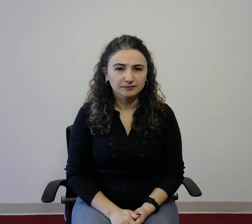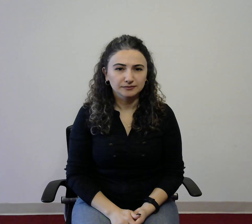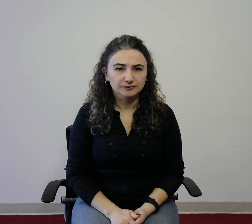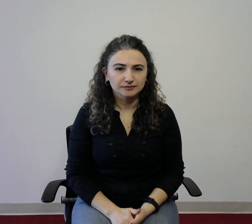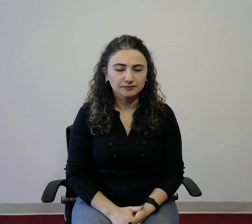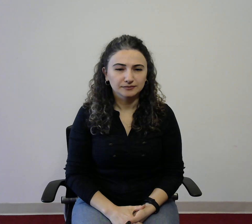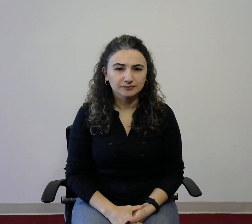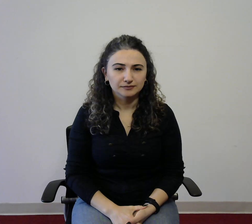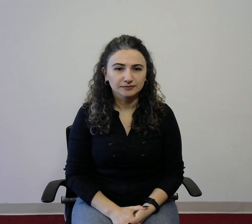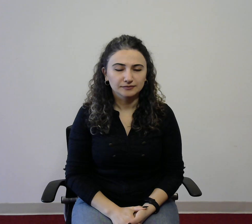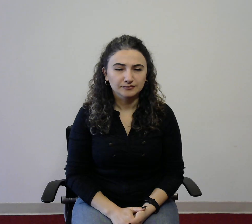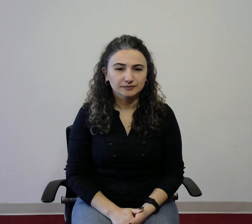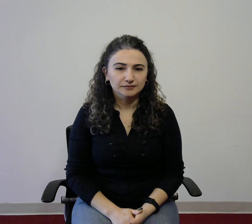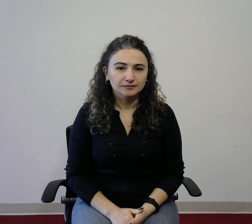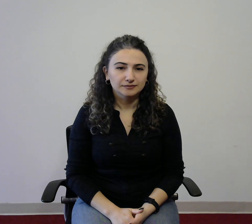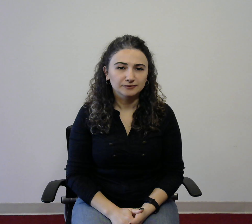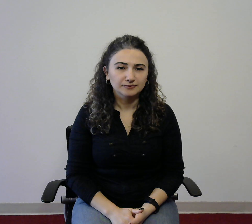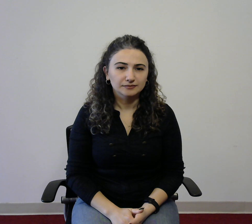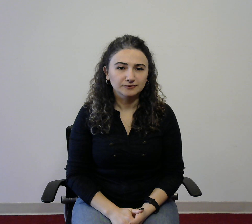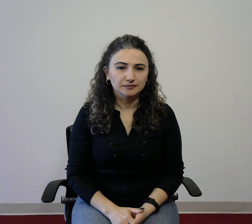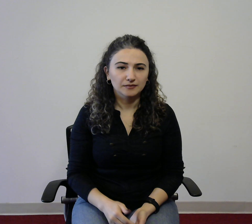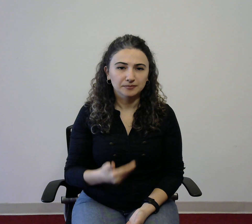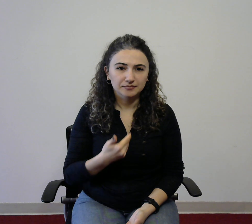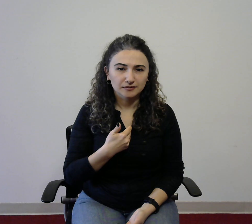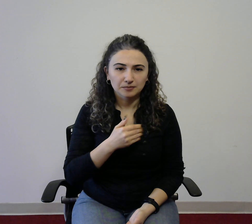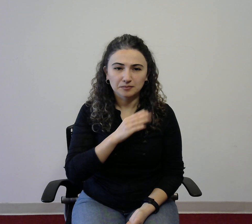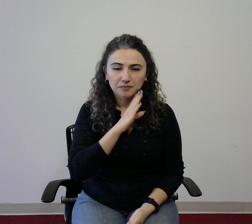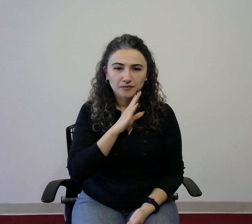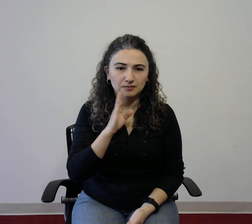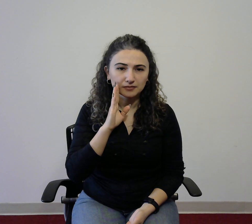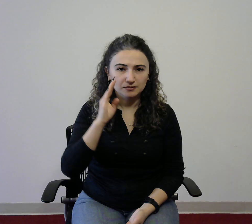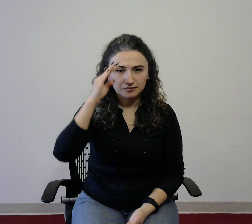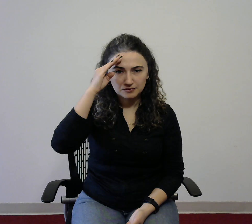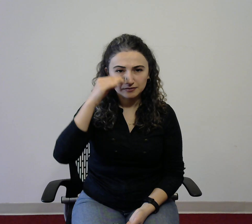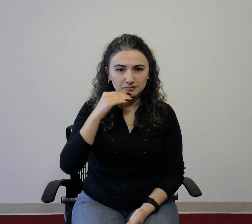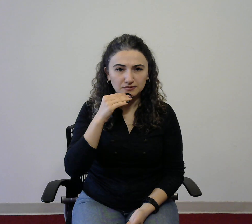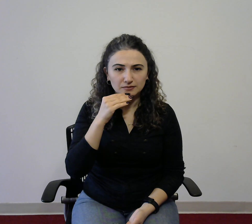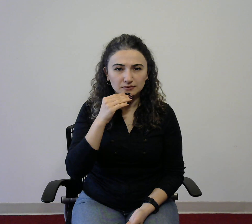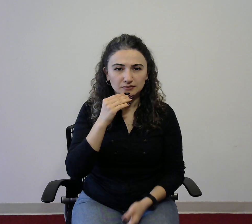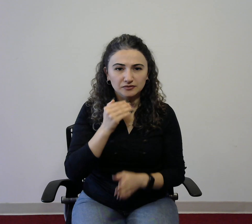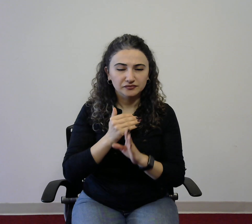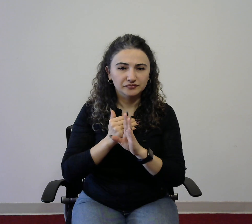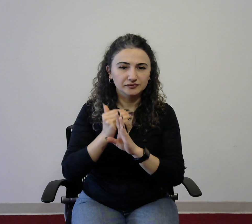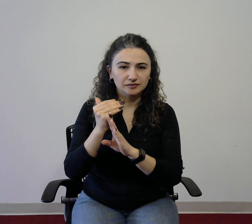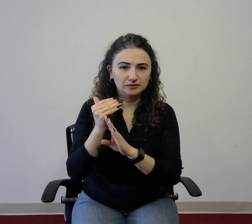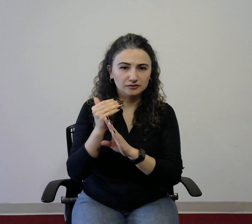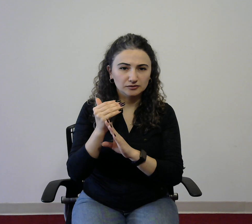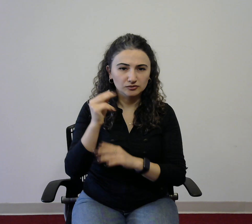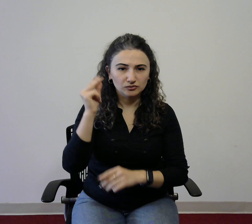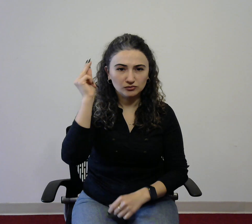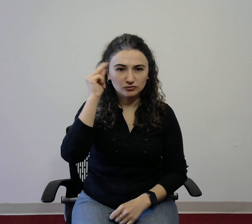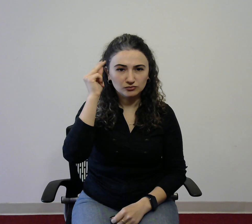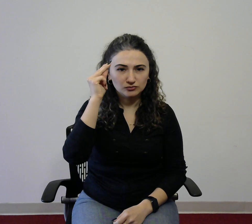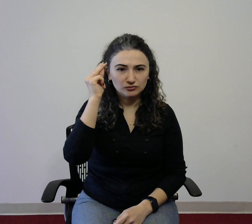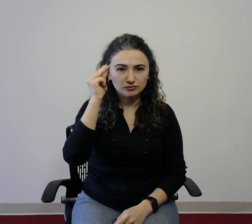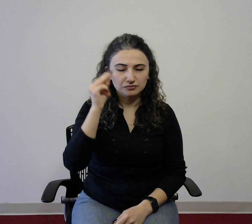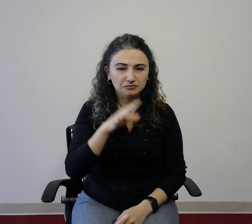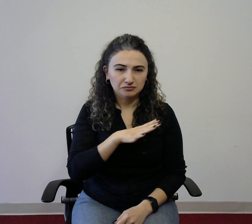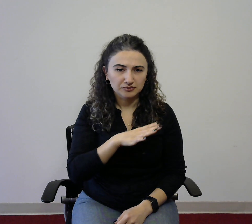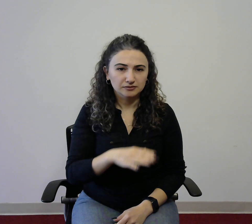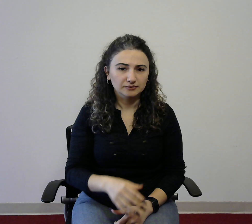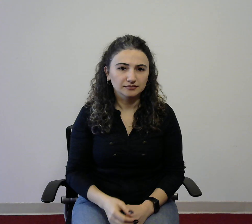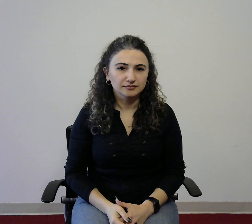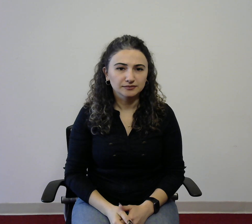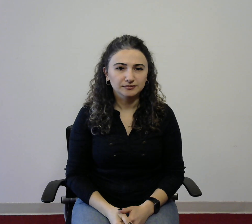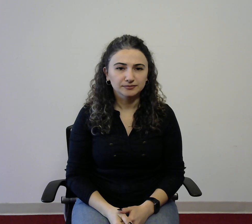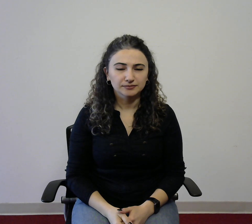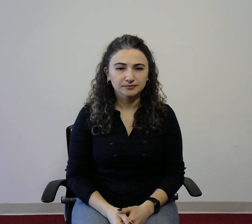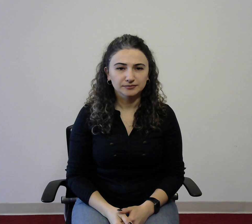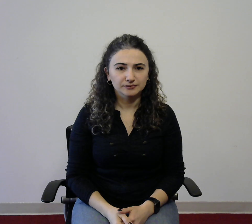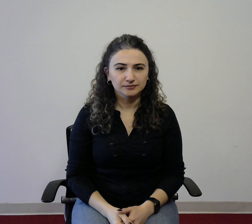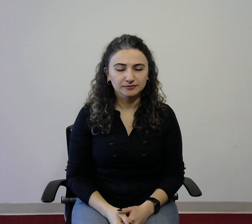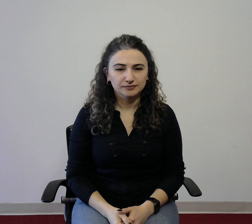Mənim valideynlərim ali təhsillidir